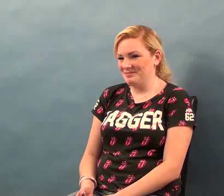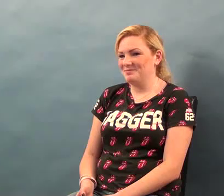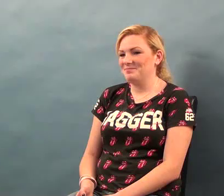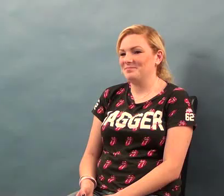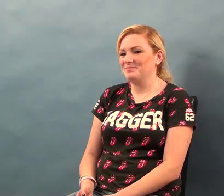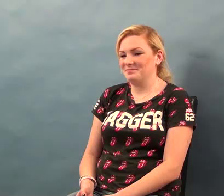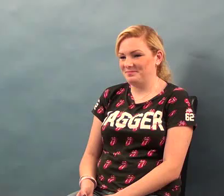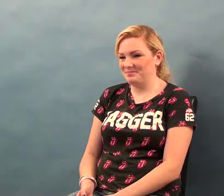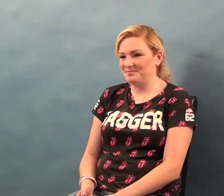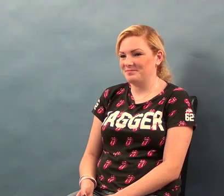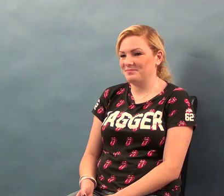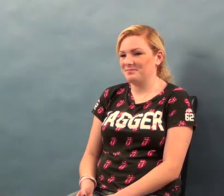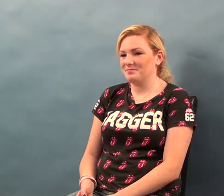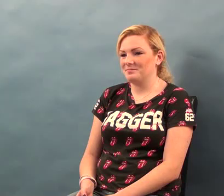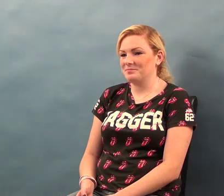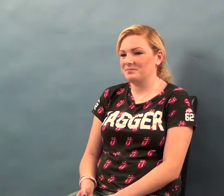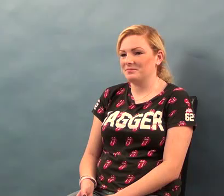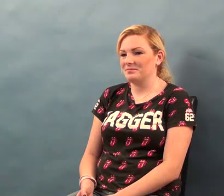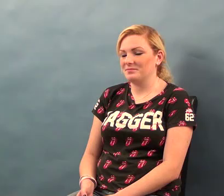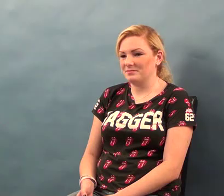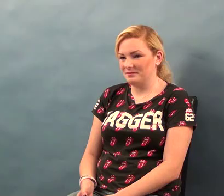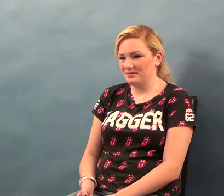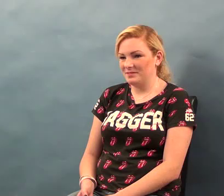Tak, trzeba uważać na prąd.